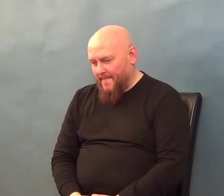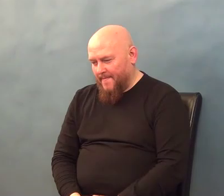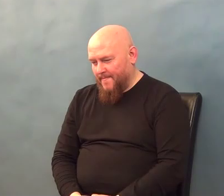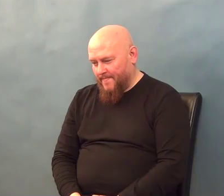Poczekaj.